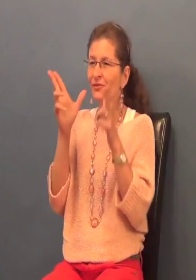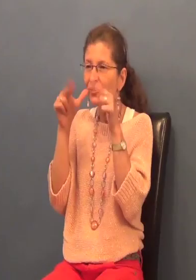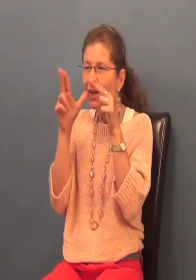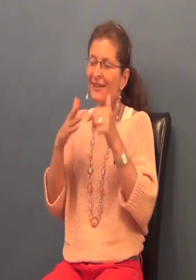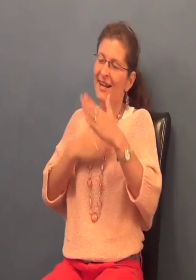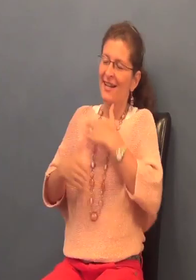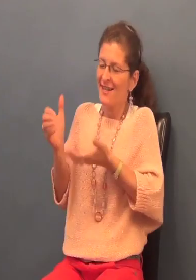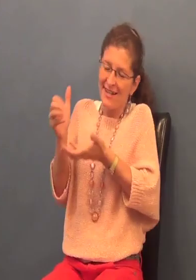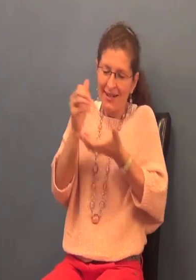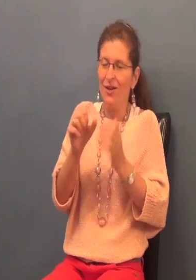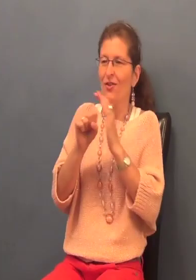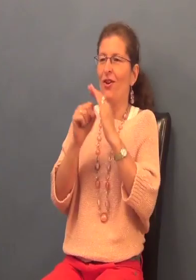Zadowolony przyniósł ją do domu.